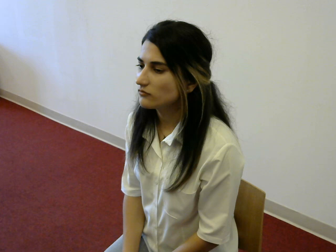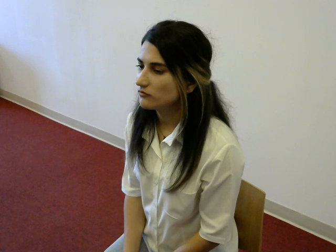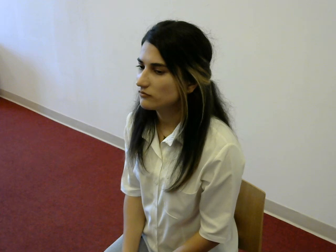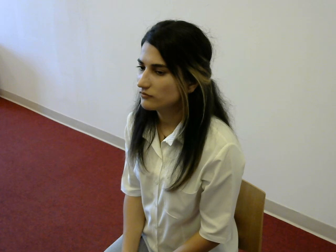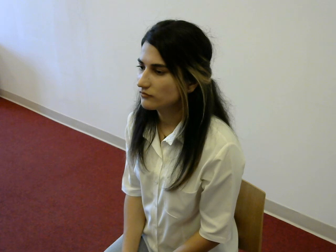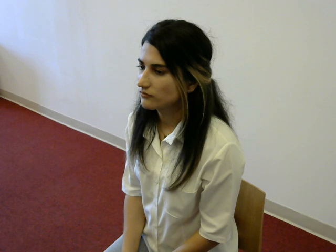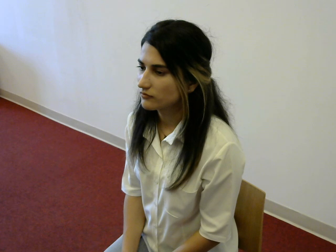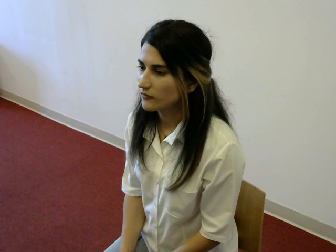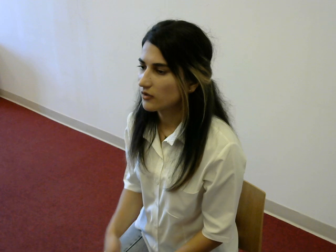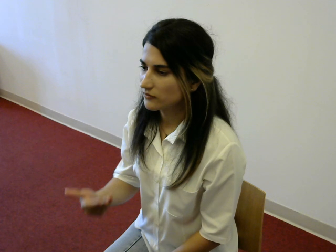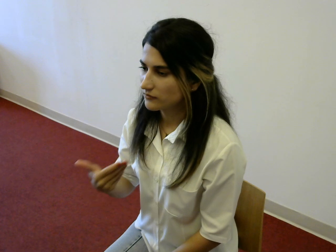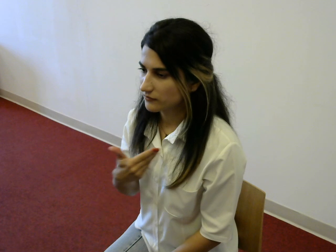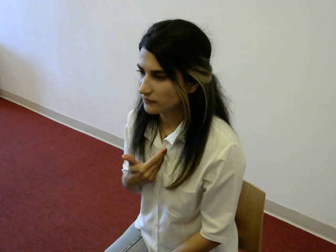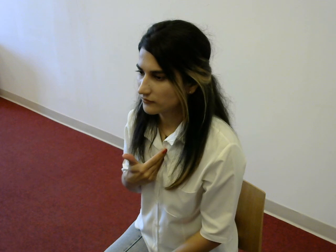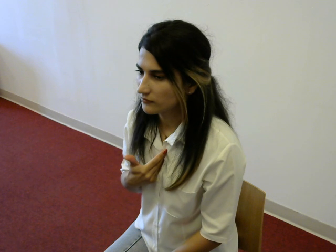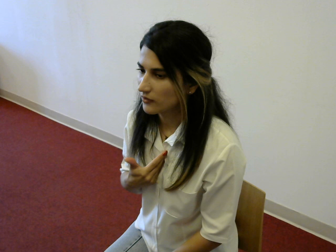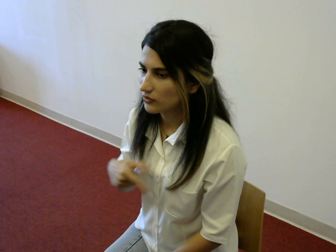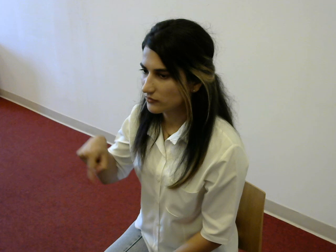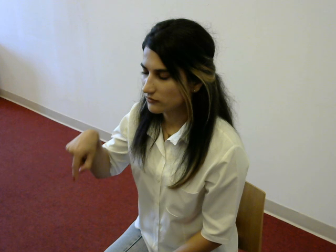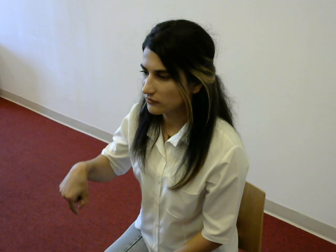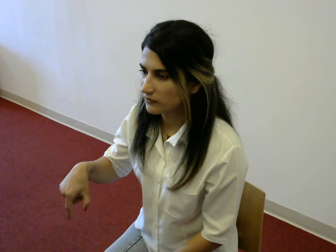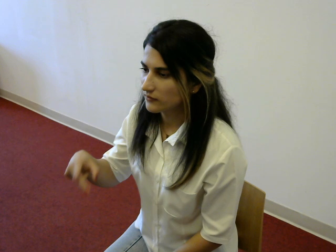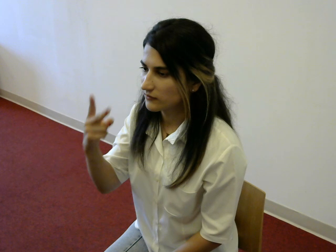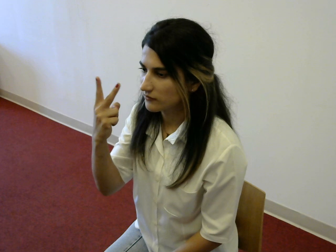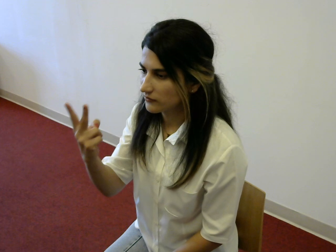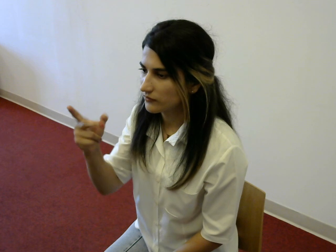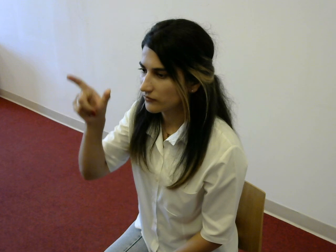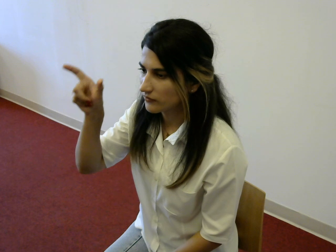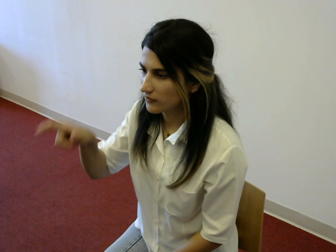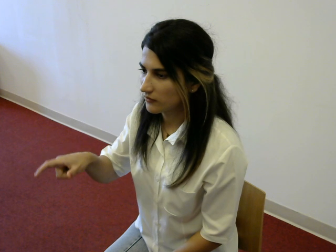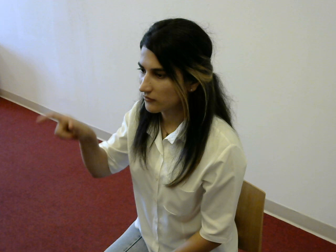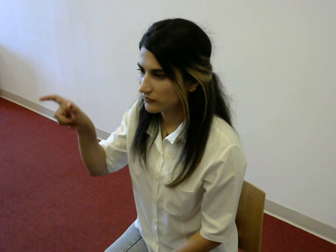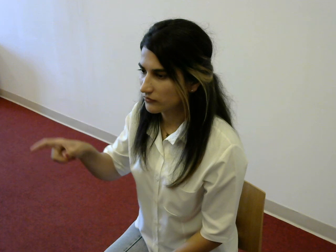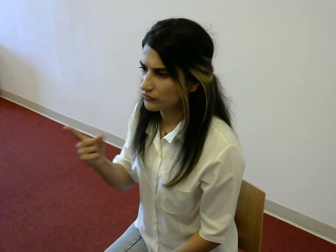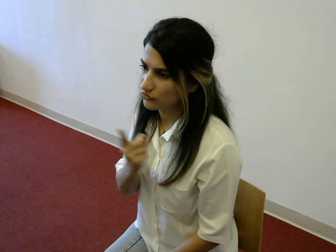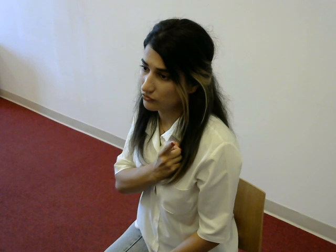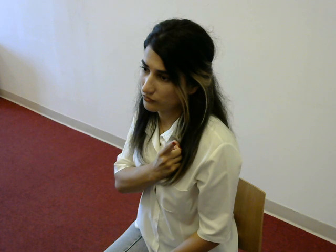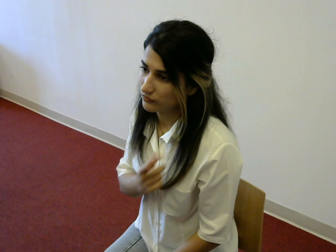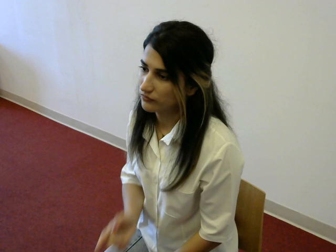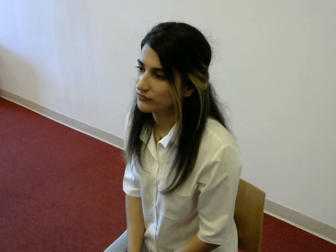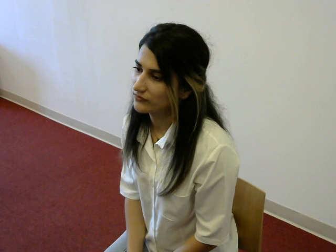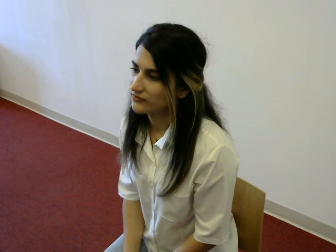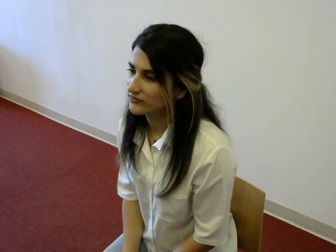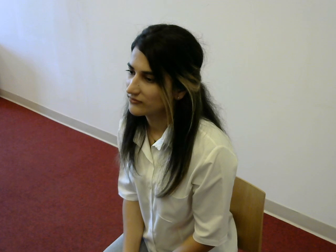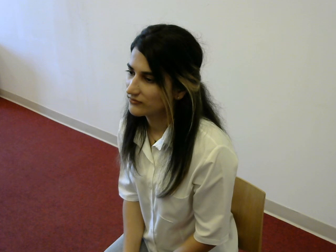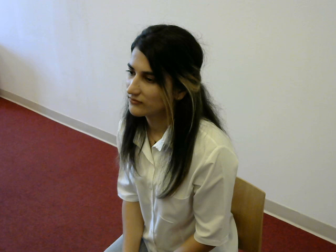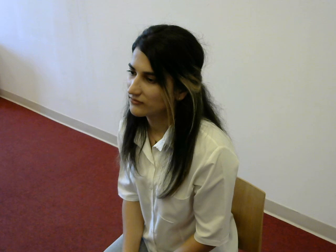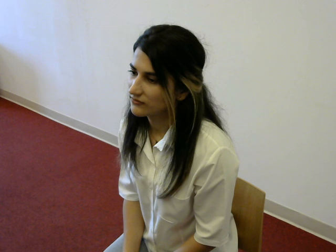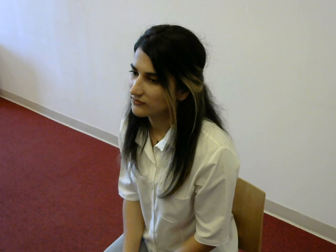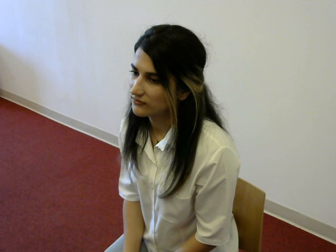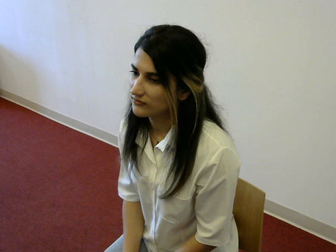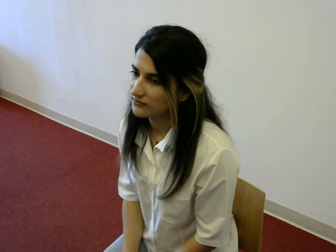Məni aşağıda 2 nəfər gözləyir